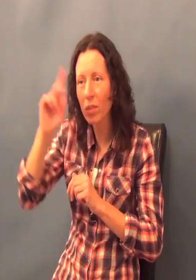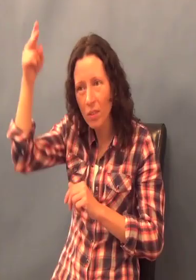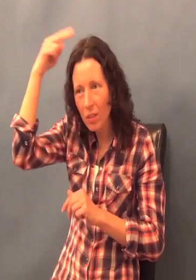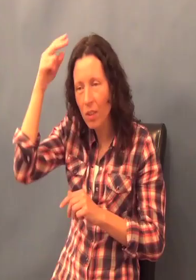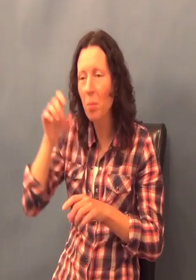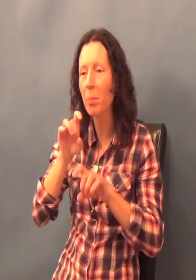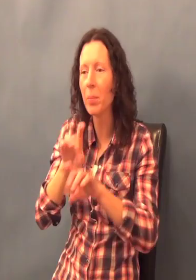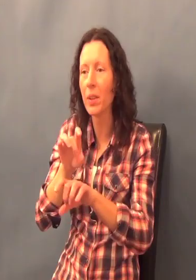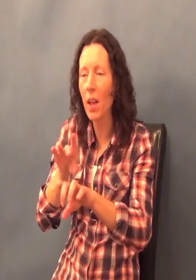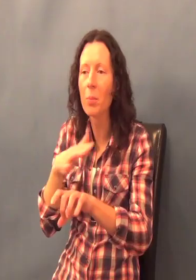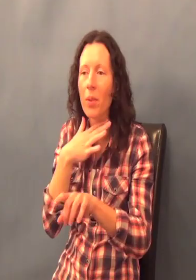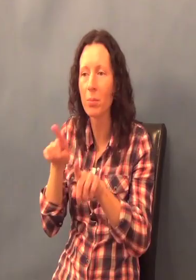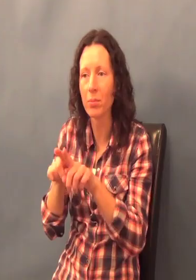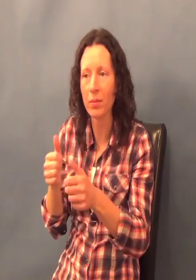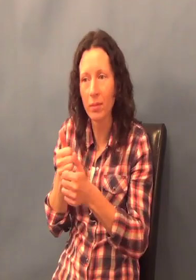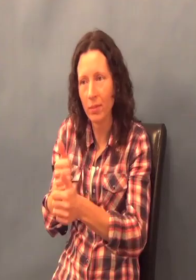Jeleń biegnie a za nim pies.